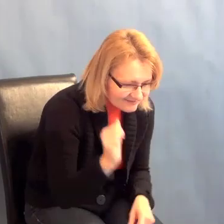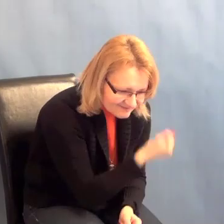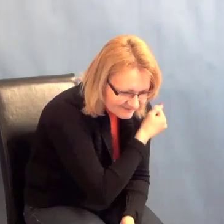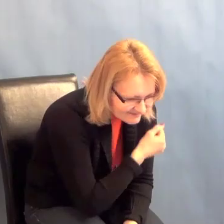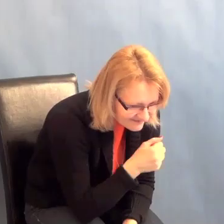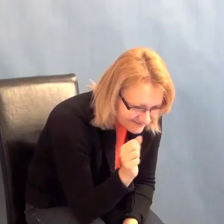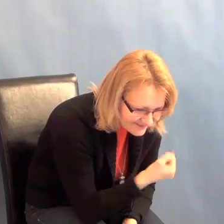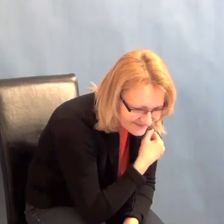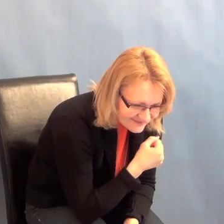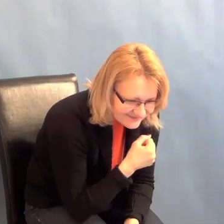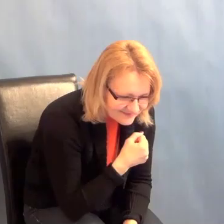Kurcze, nie uda się.